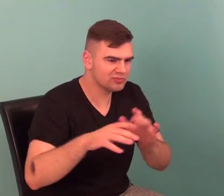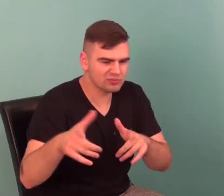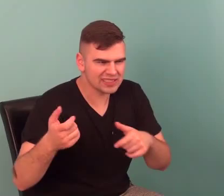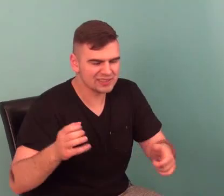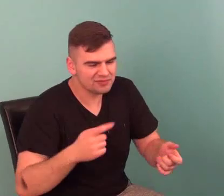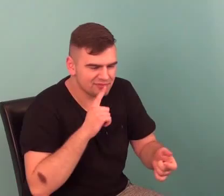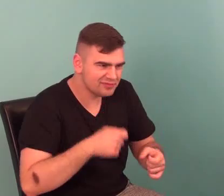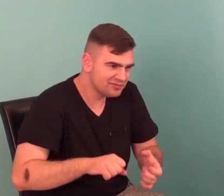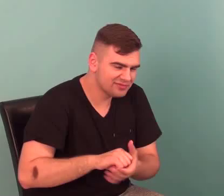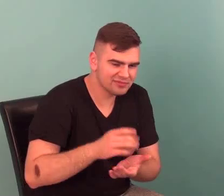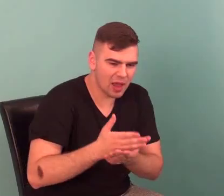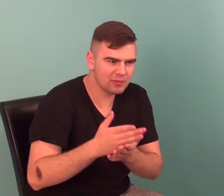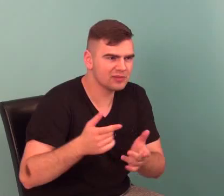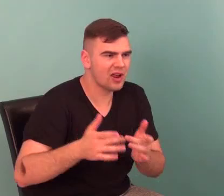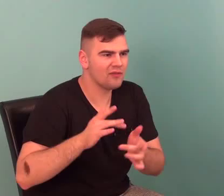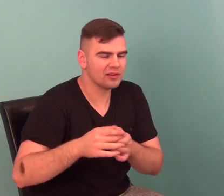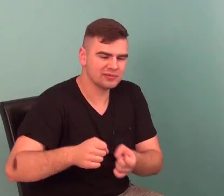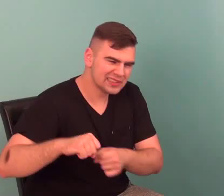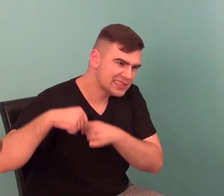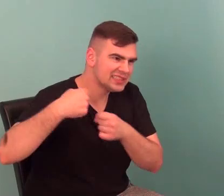Chłopak podnosi się, chłopcy pomagają mu postawić rower.